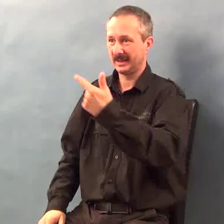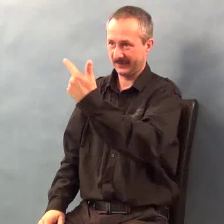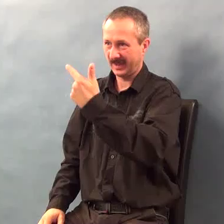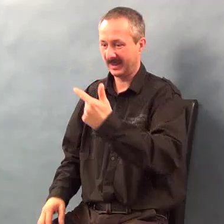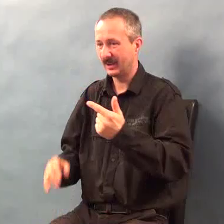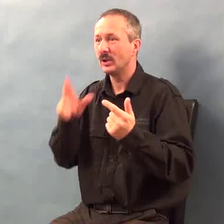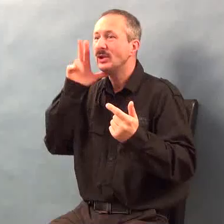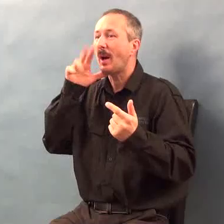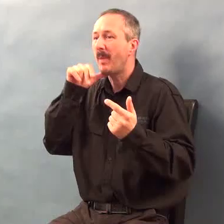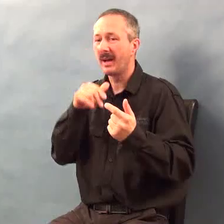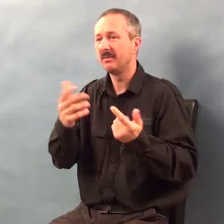Skądś mieli żabę.